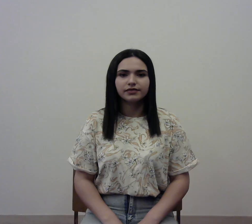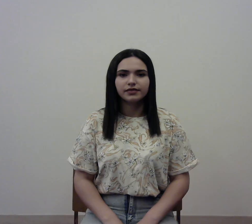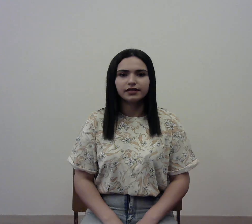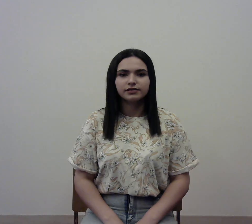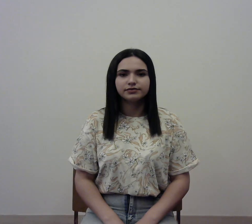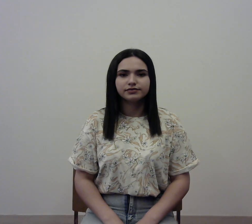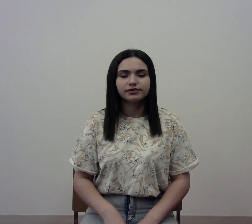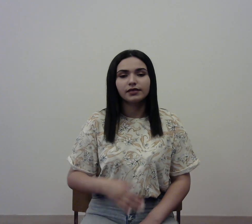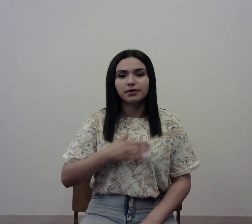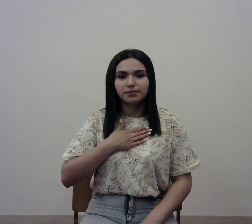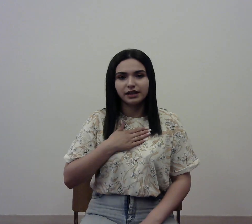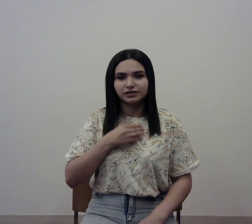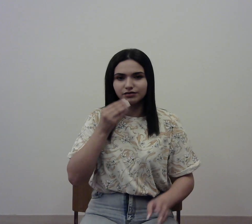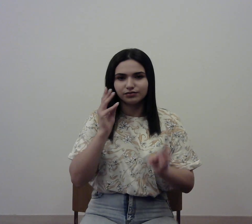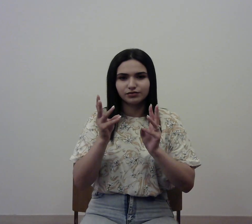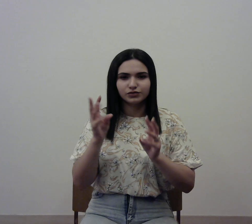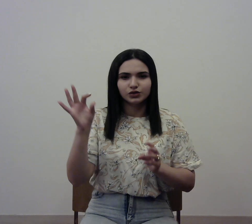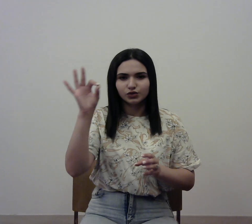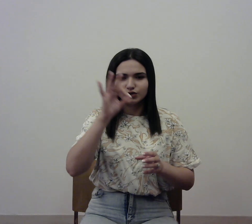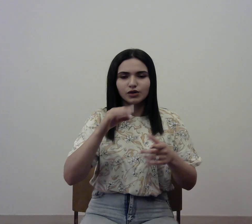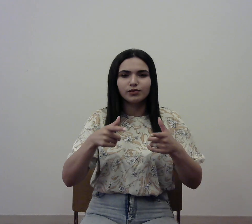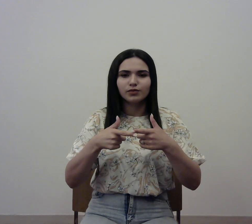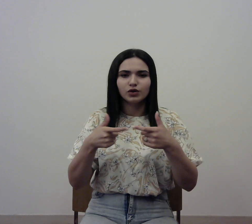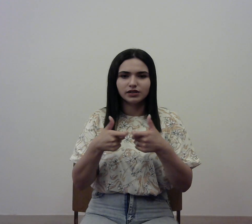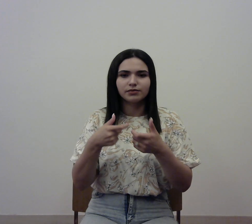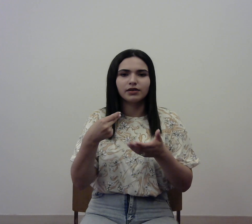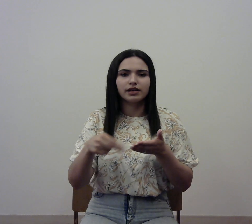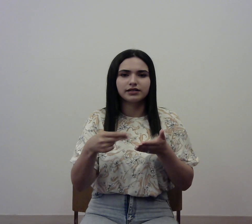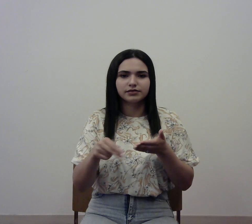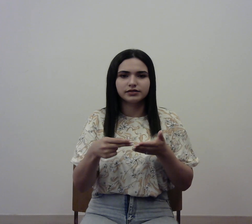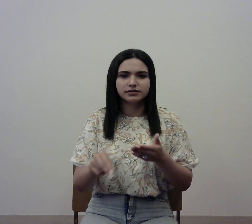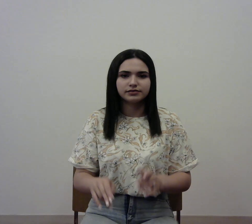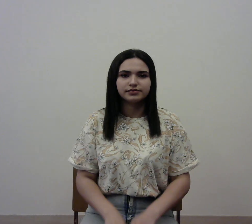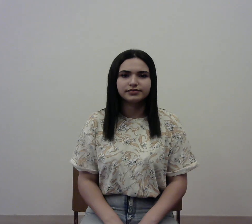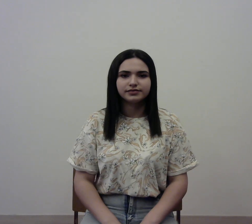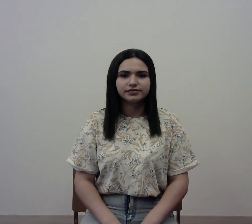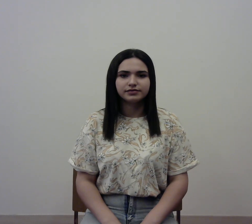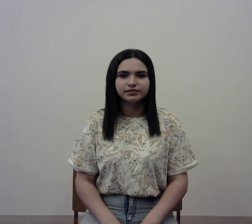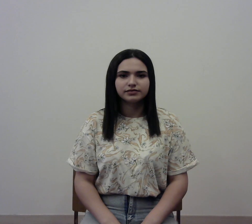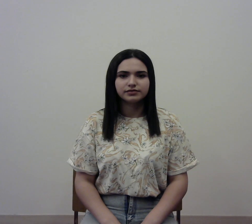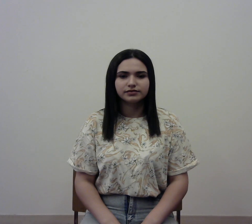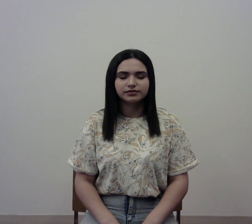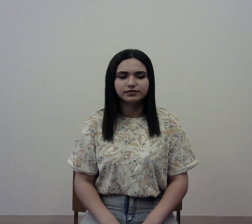Mən mətbəx üçün qab almalıyam